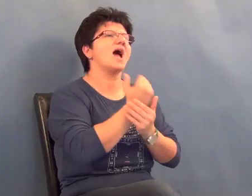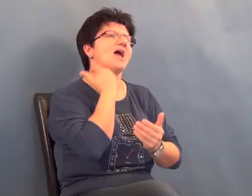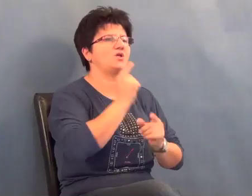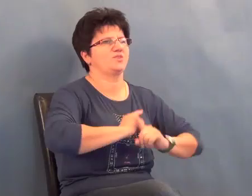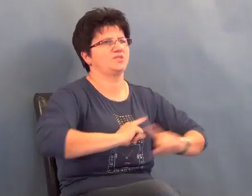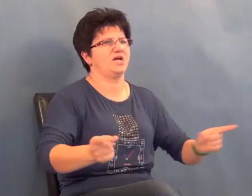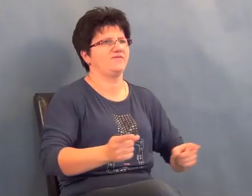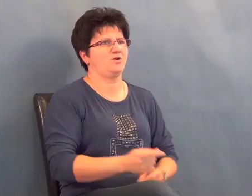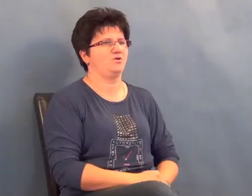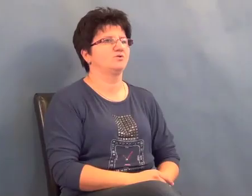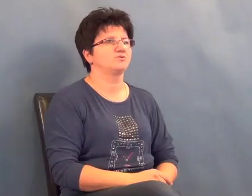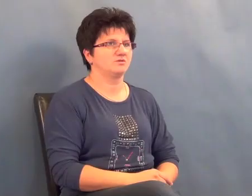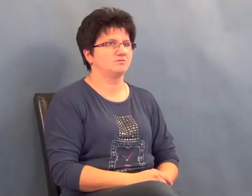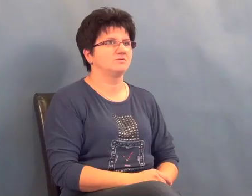Jeśli chodzi o alkohol, to nie wolno po nim załatwiać spraw.